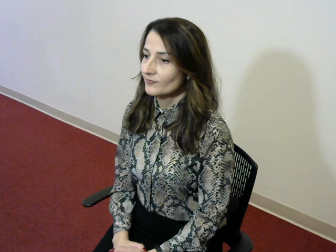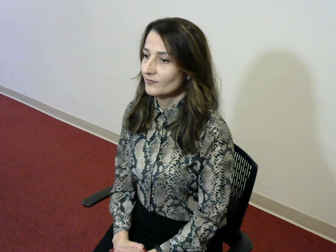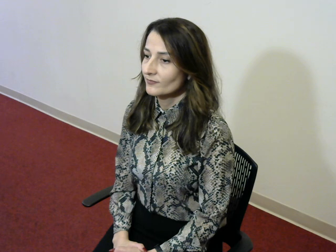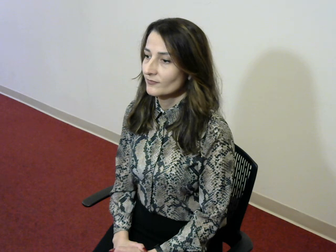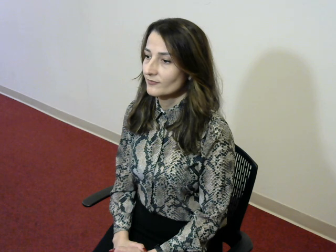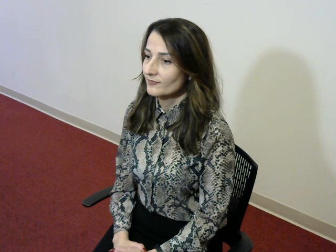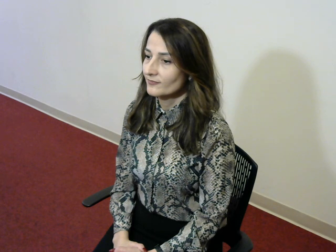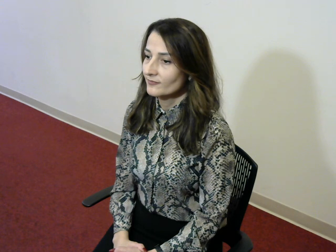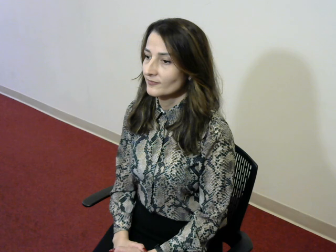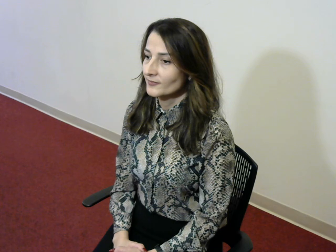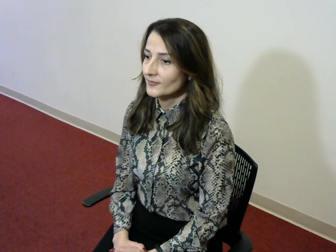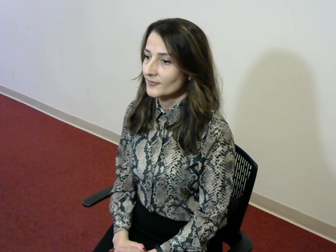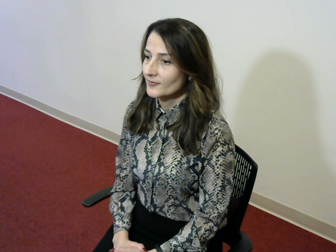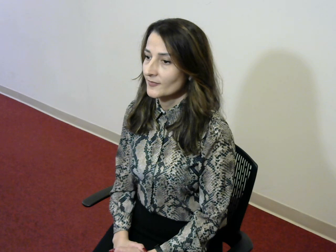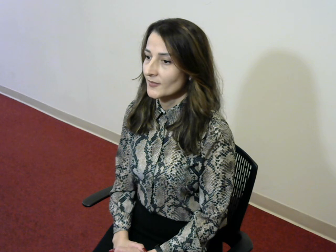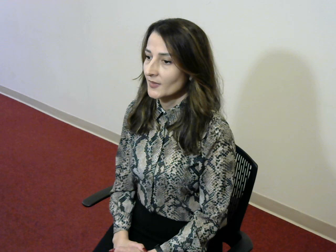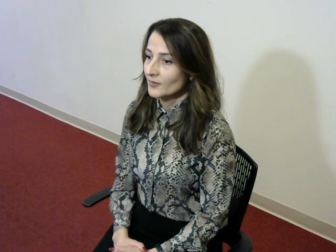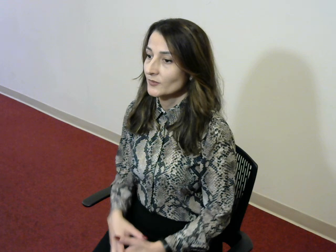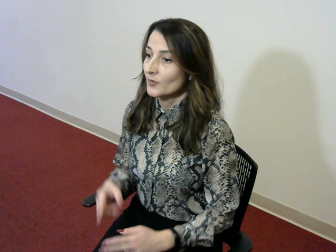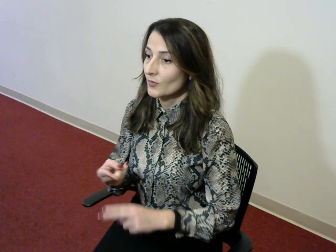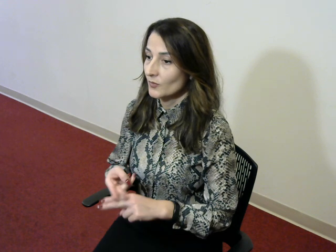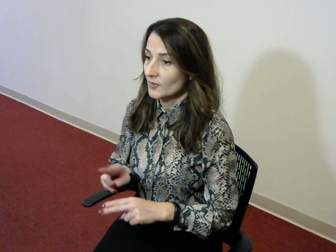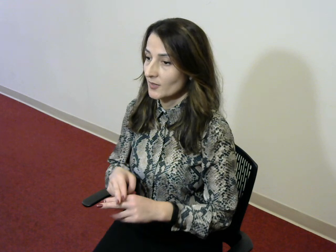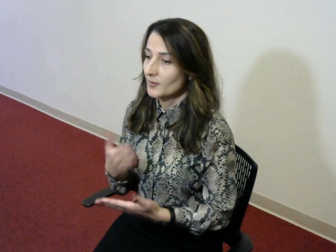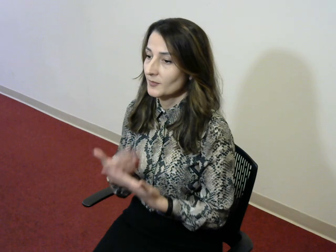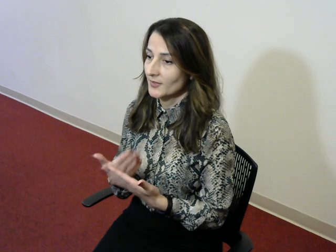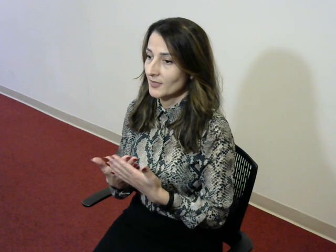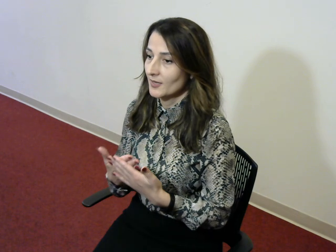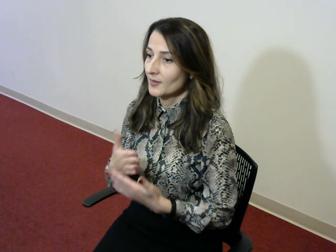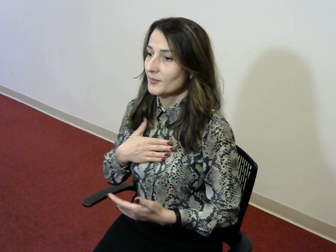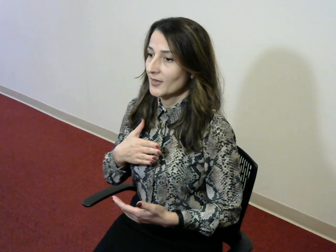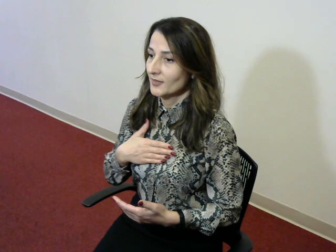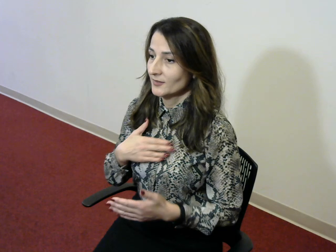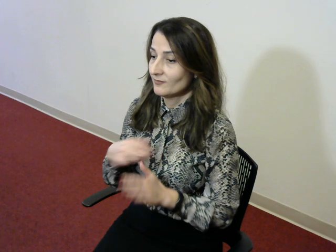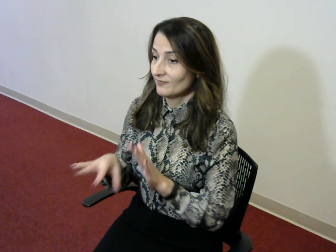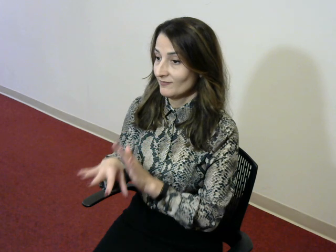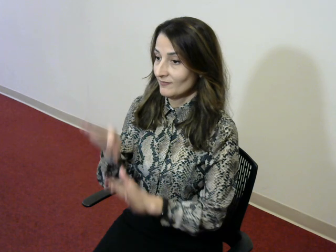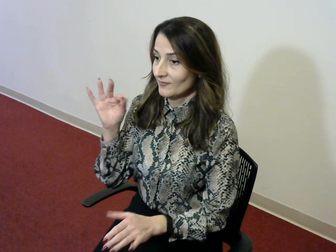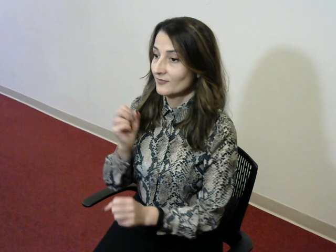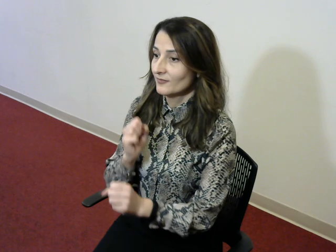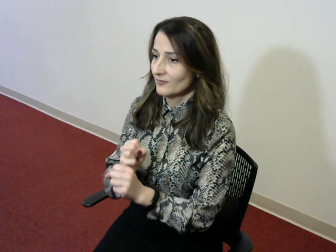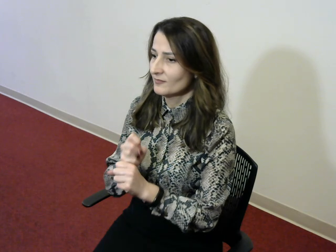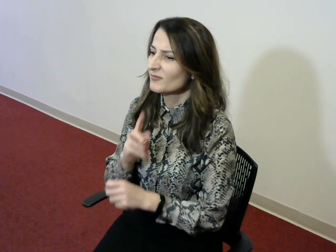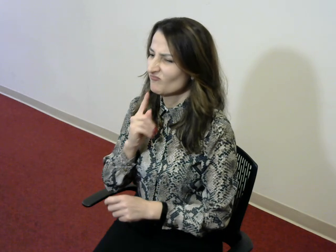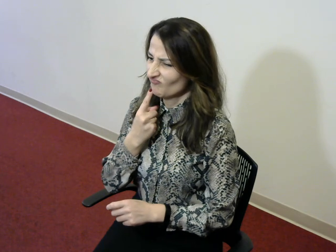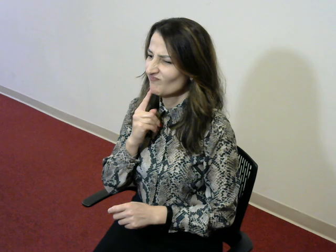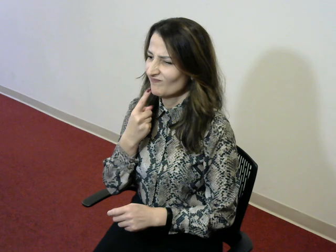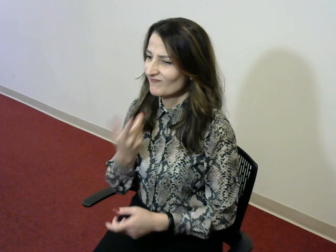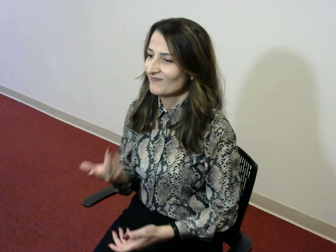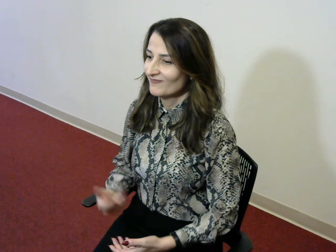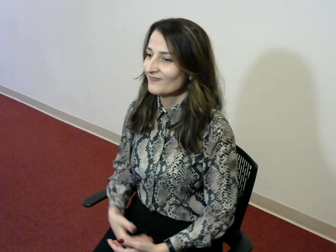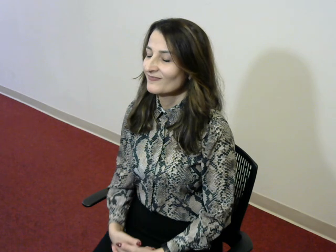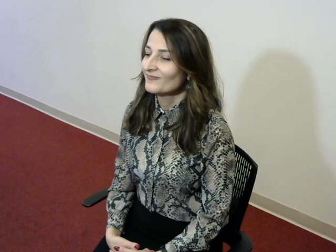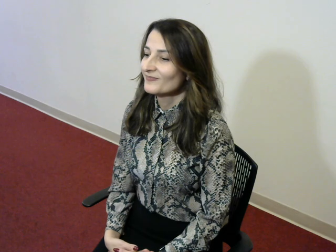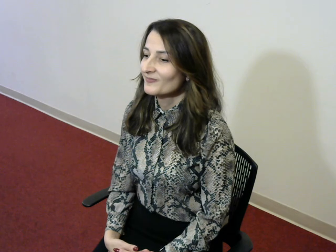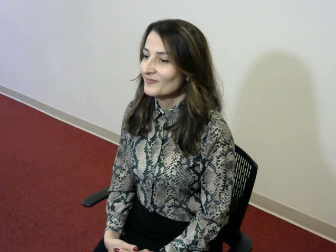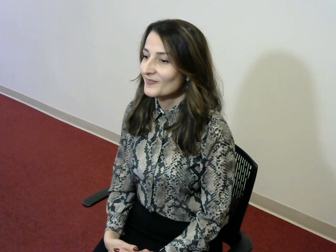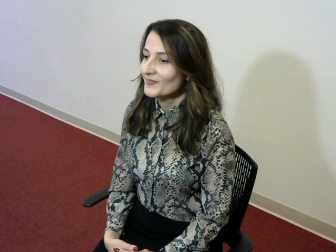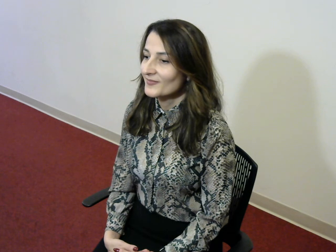Bu məsələdə mənə seçim etmək çətindir